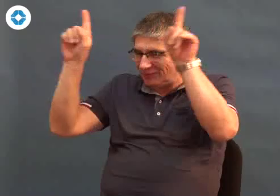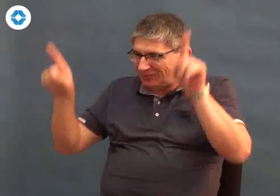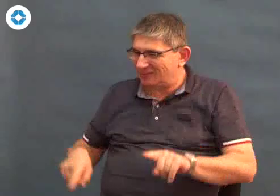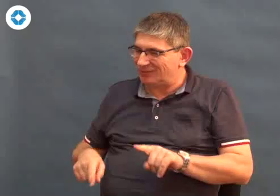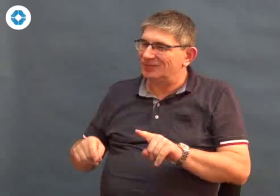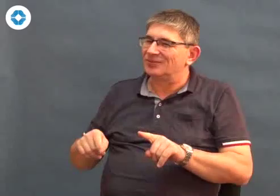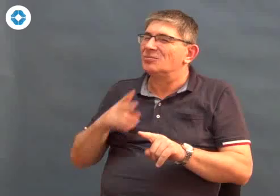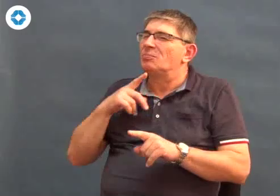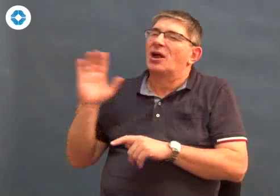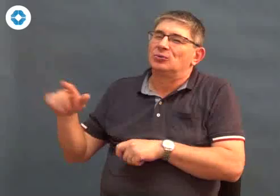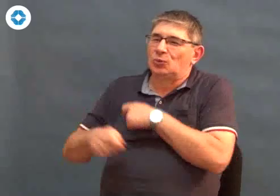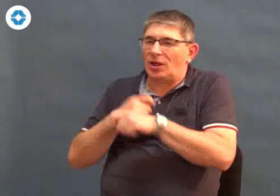On chyba tak pracuje.